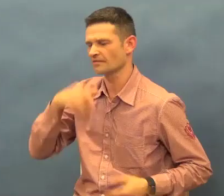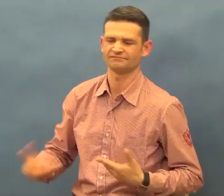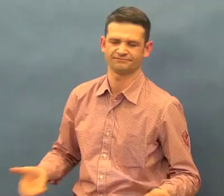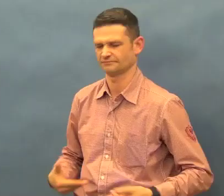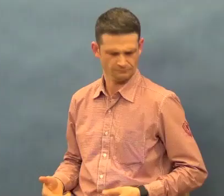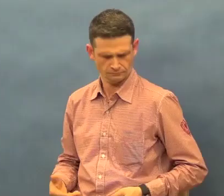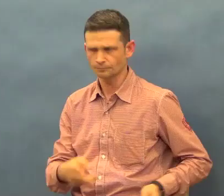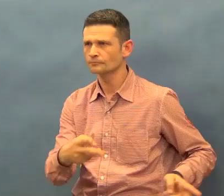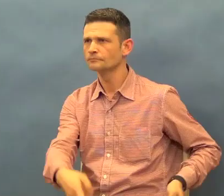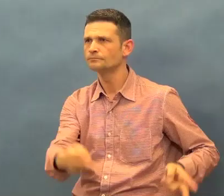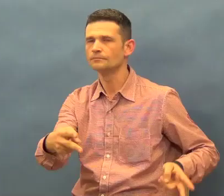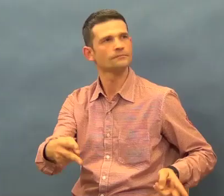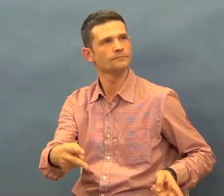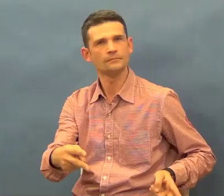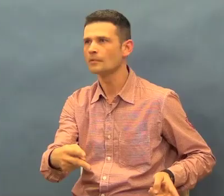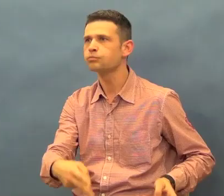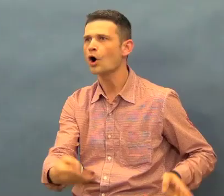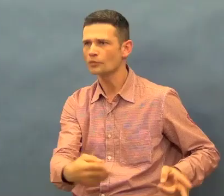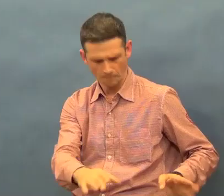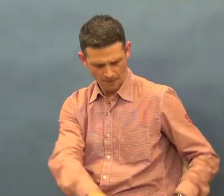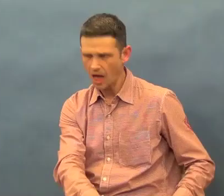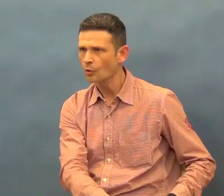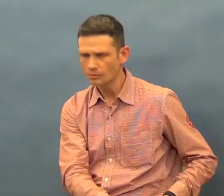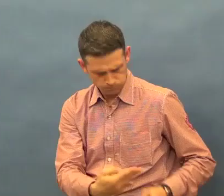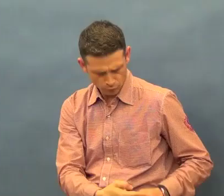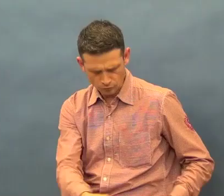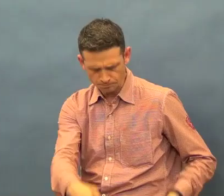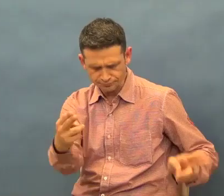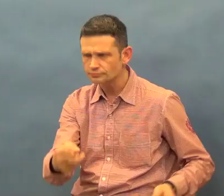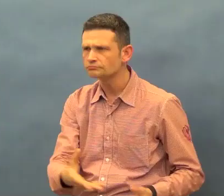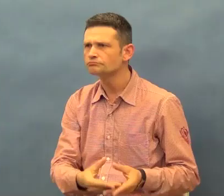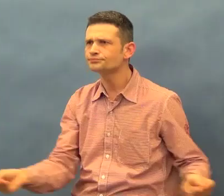Tata, idąc, zauważył kawałek brakującego płota.